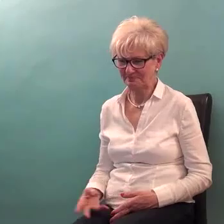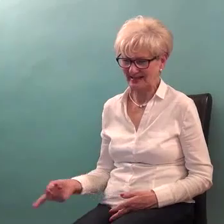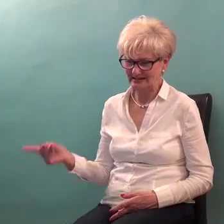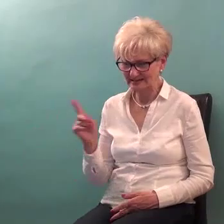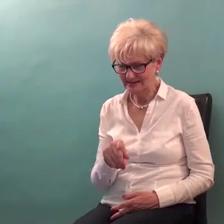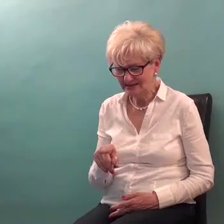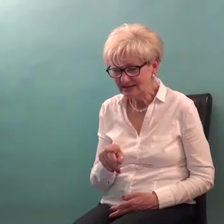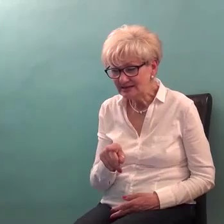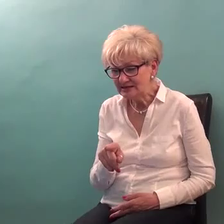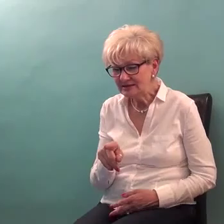Następny.